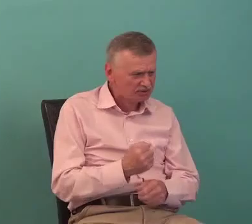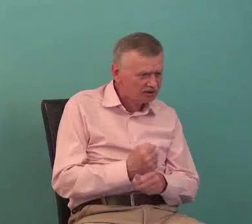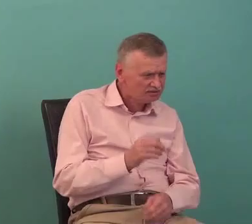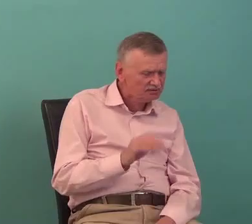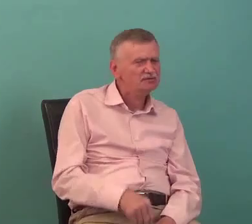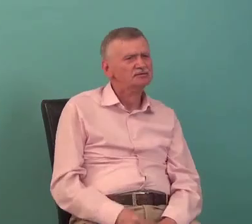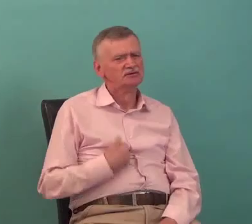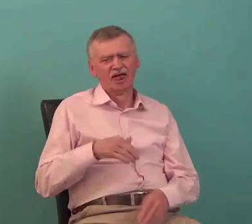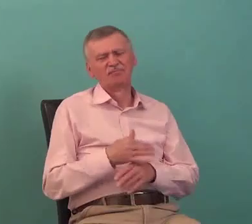Jestem na emeryturze od niedawna.